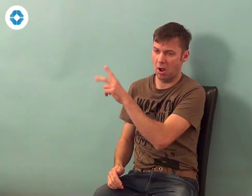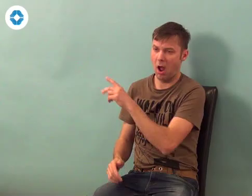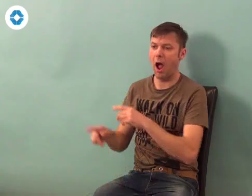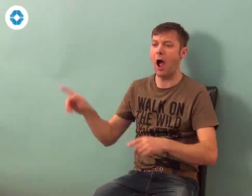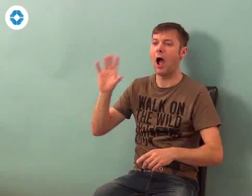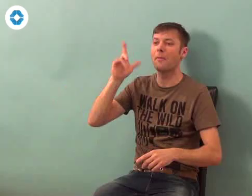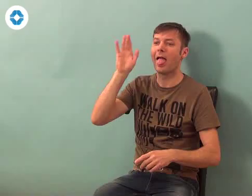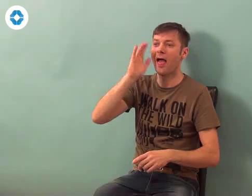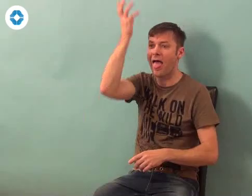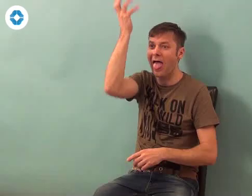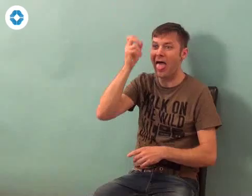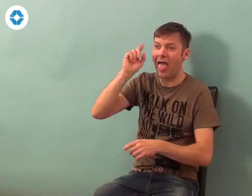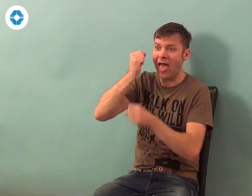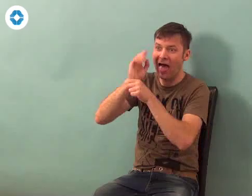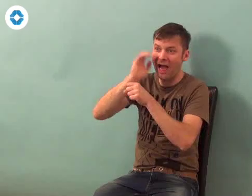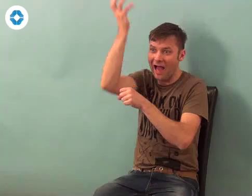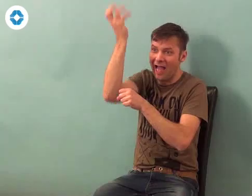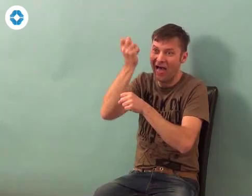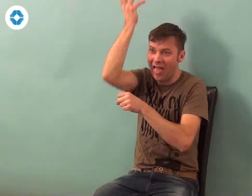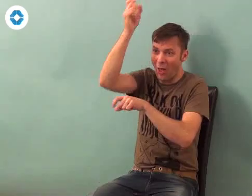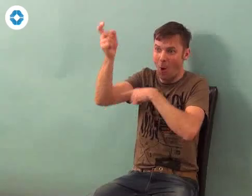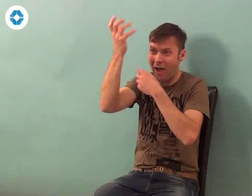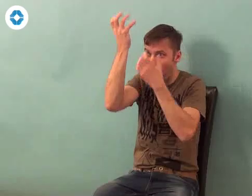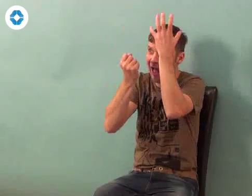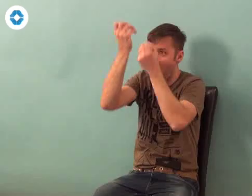A tam na drzewie ten pan cały czas zbierał owoce.